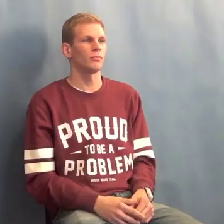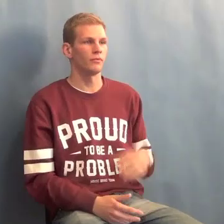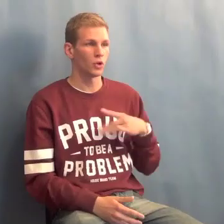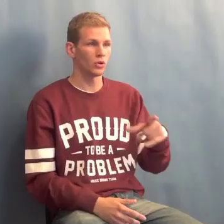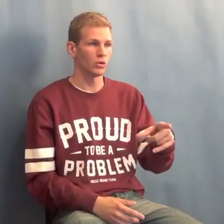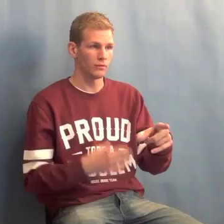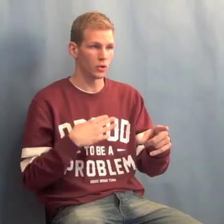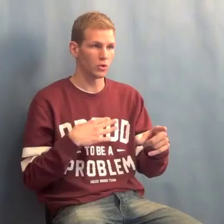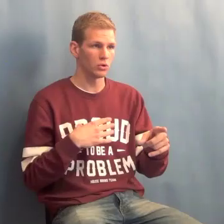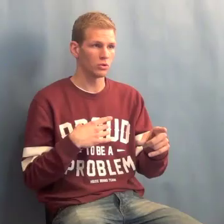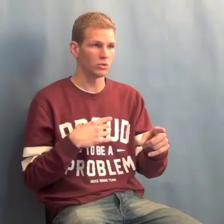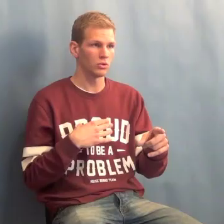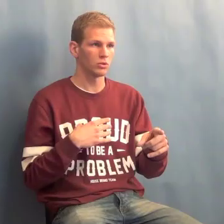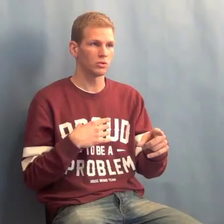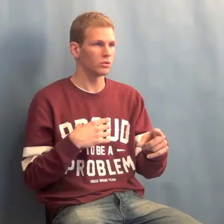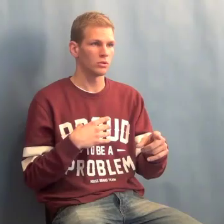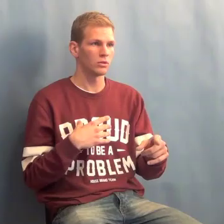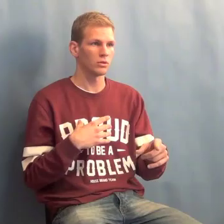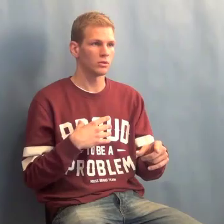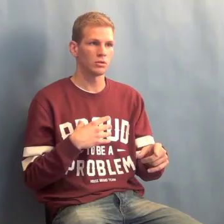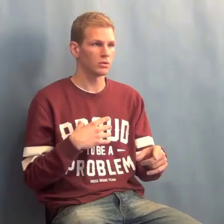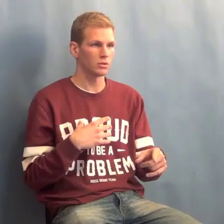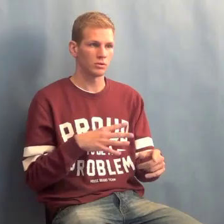A ty masz wolne?